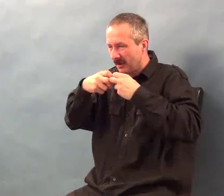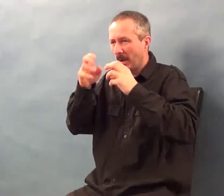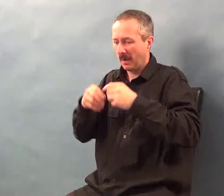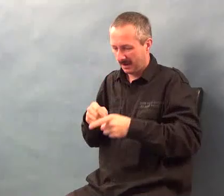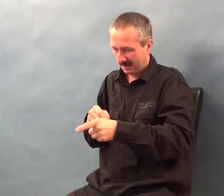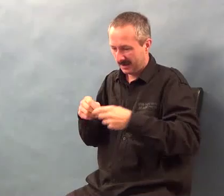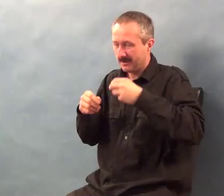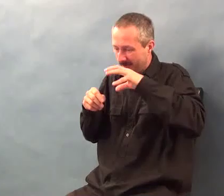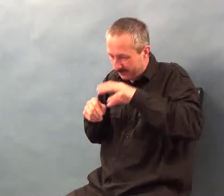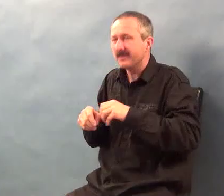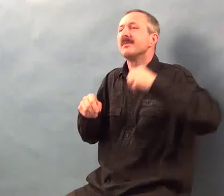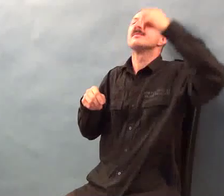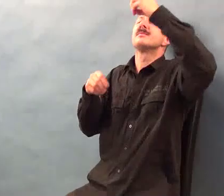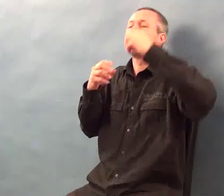Potem nabiera do pyszczka wody.